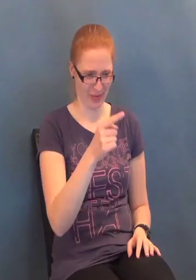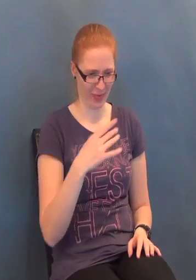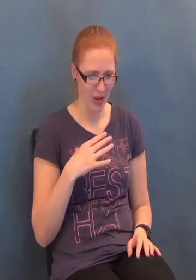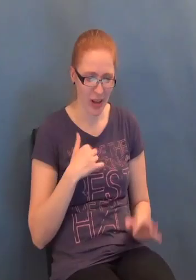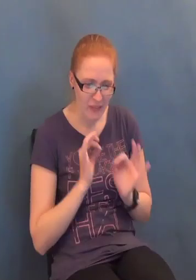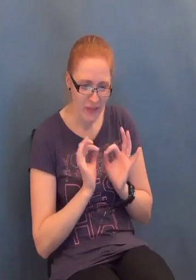Powinieneś mieć wolne.